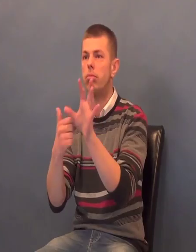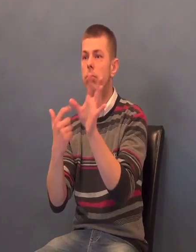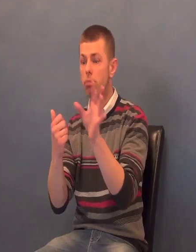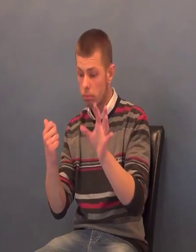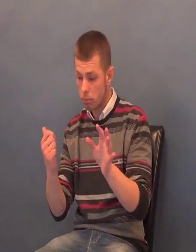Dwudziesty szósty.